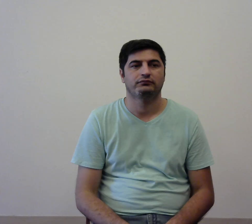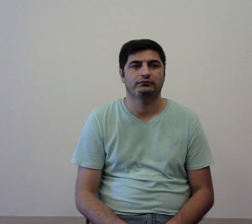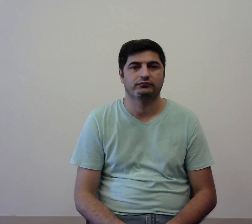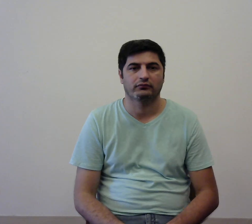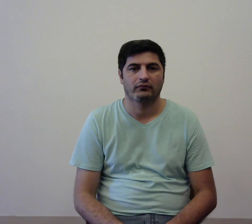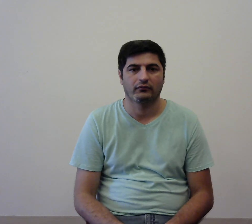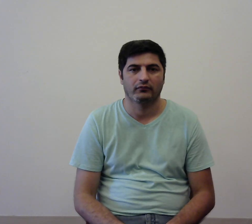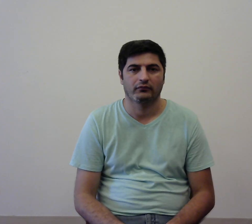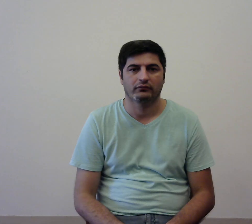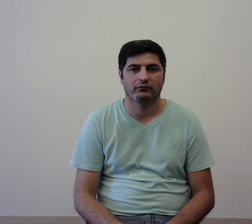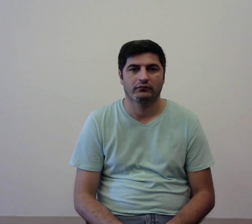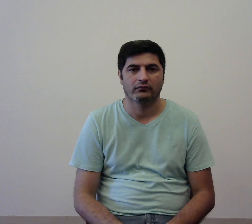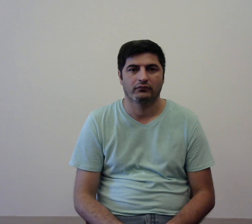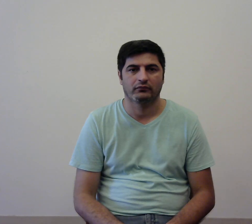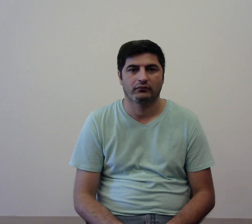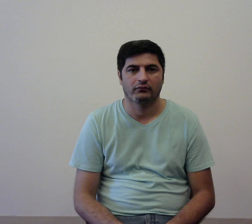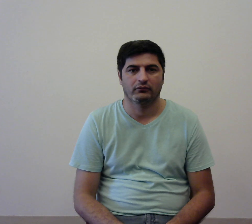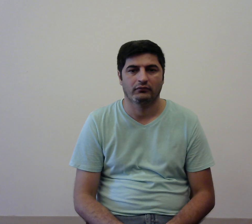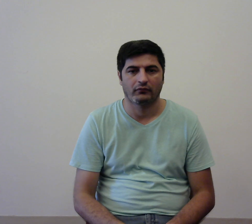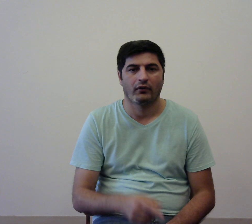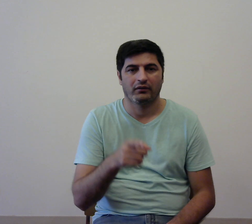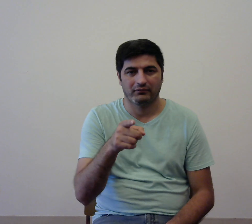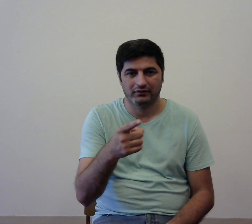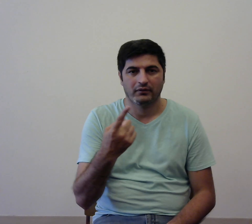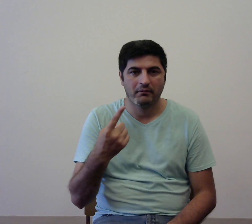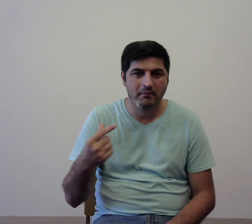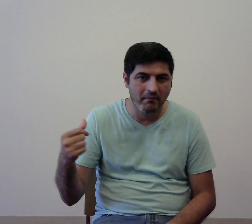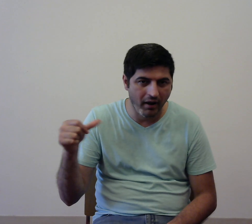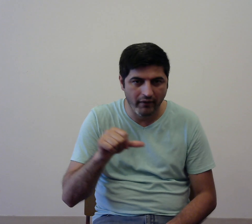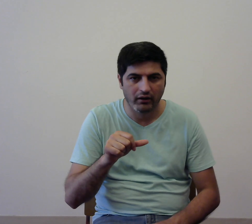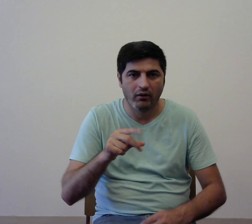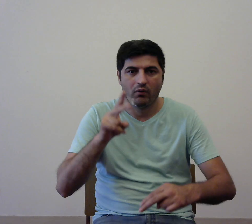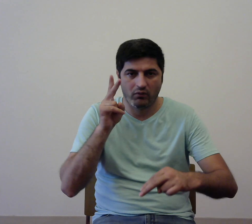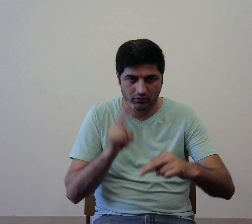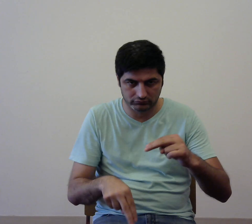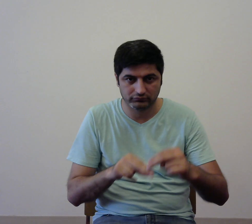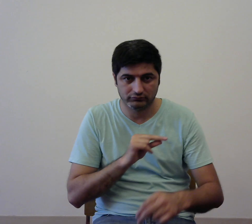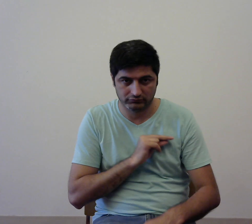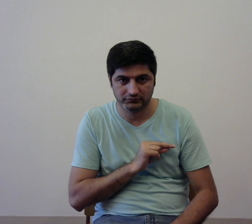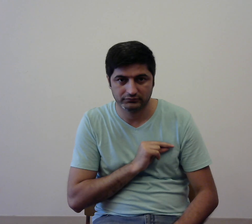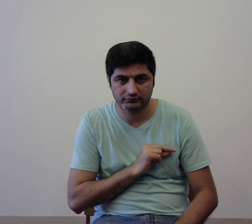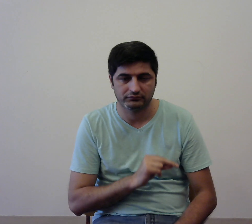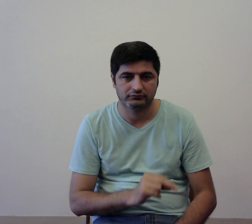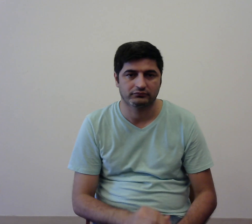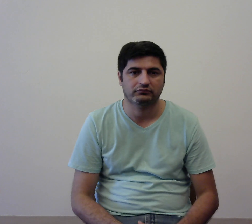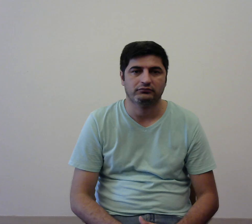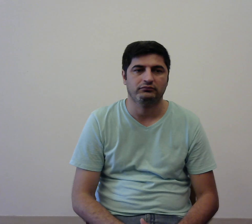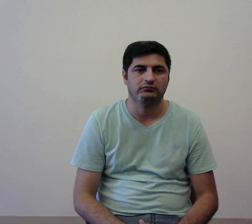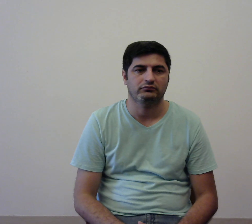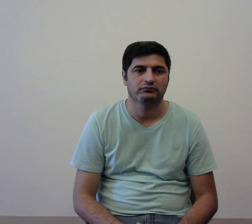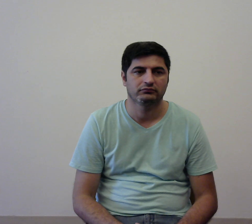Siz həftə sonu işləyirsiz?